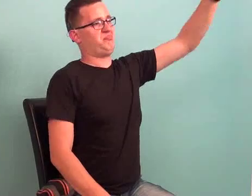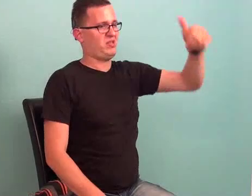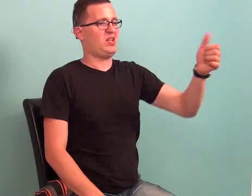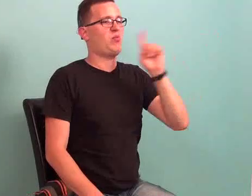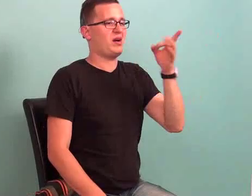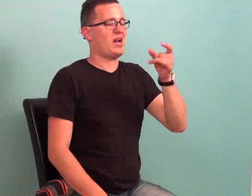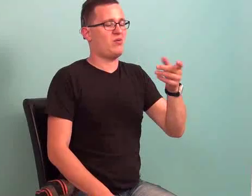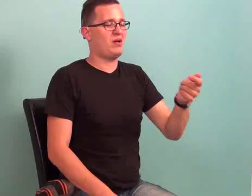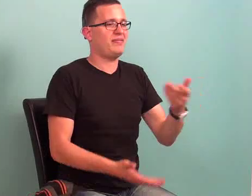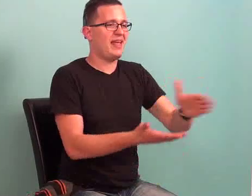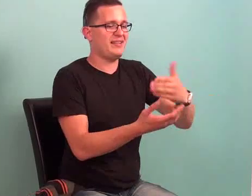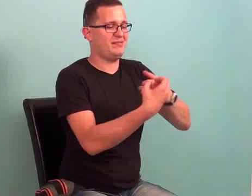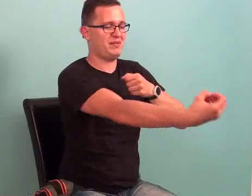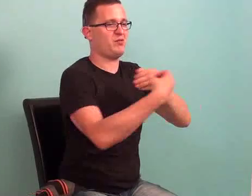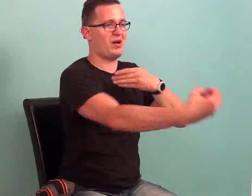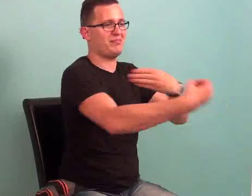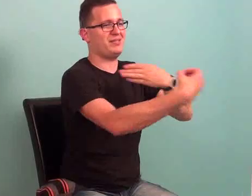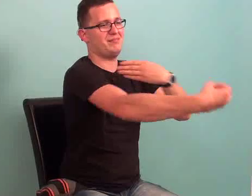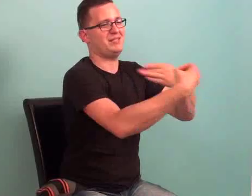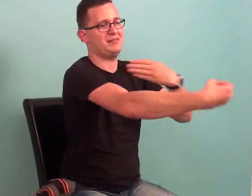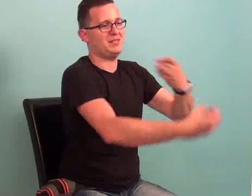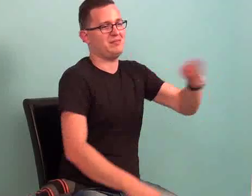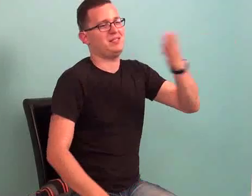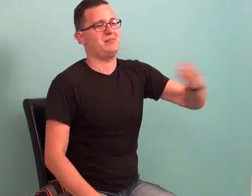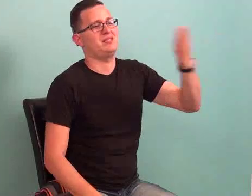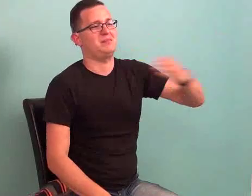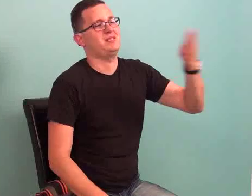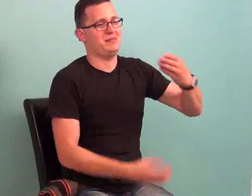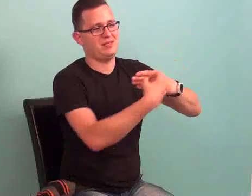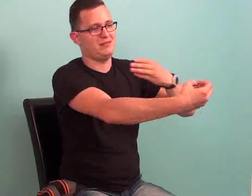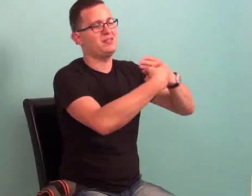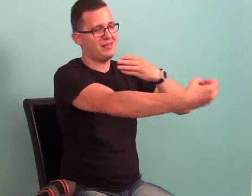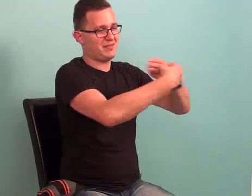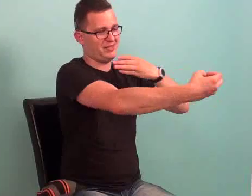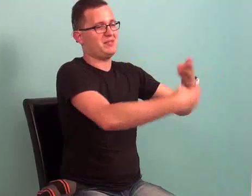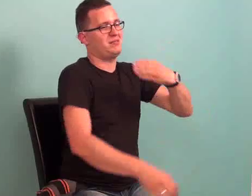Jeden z nich gra... odbija piłkę przywiązaną na sznurku do paletki.